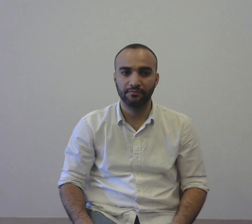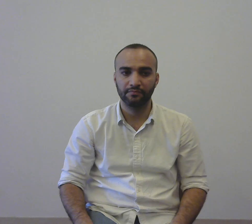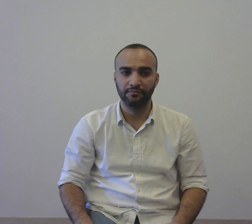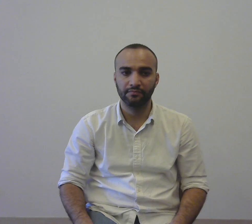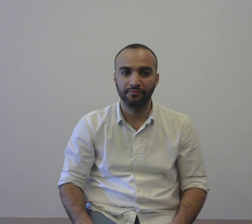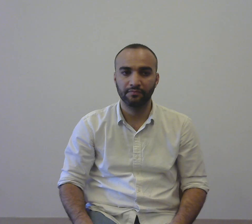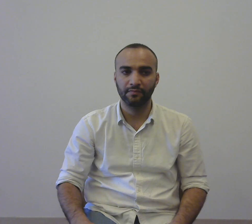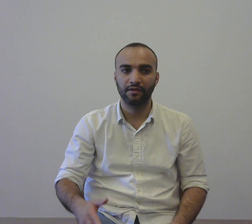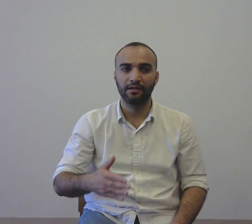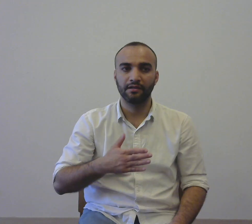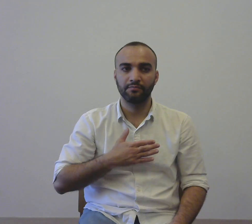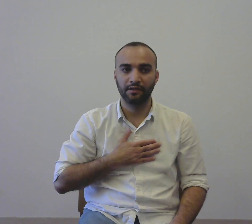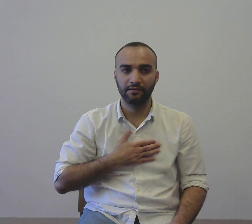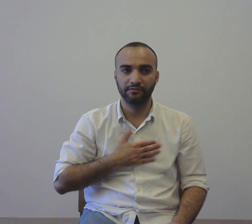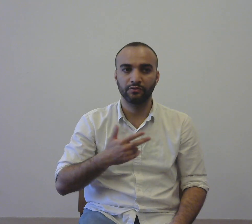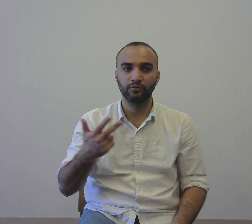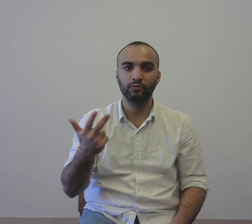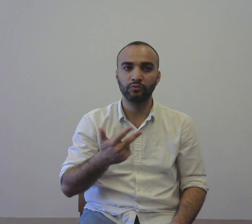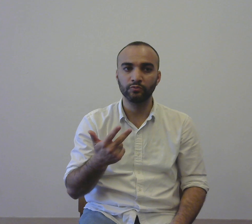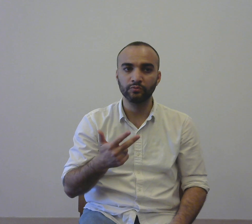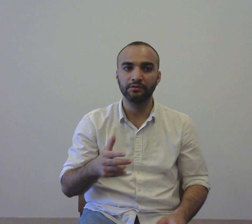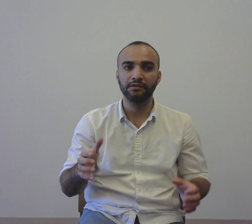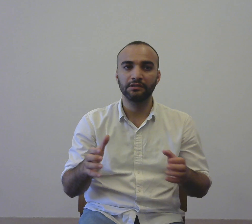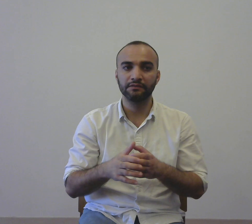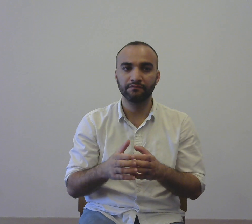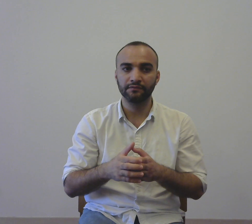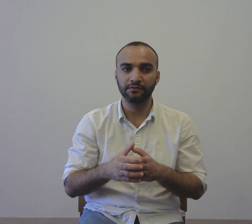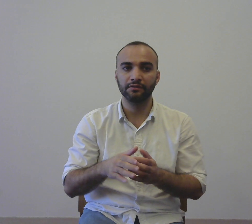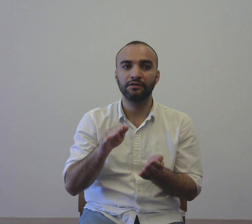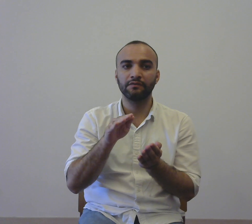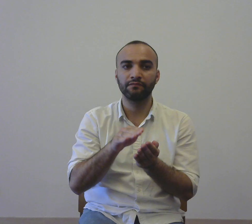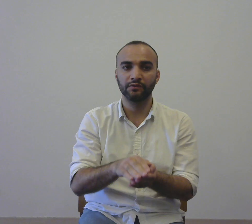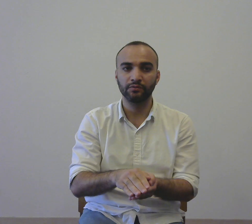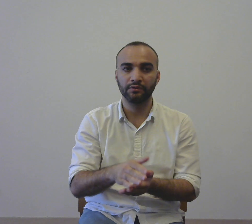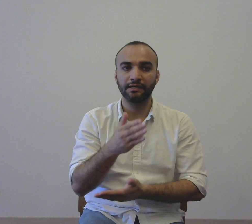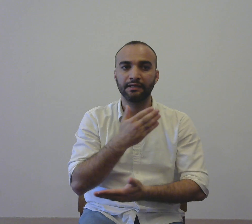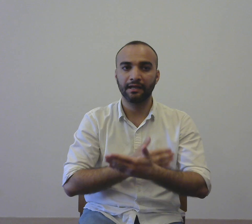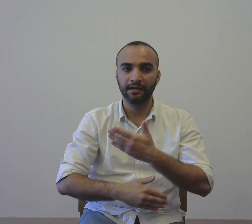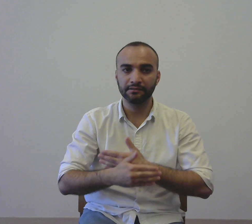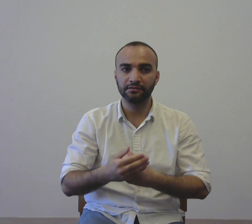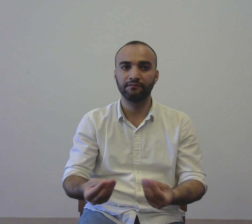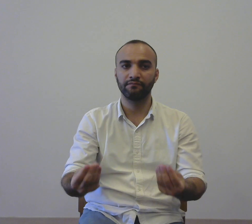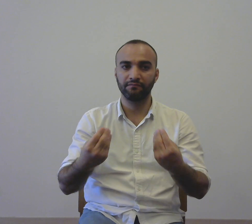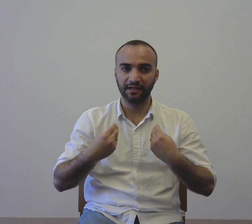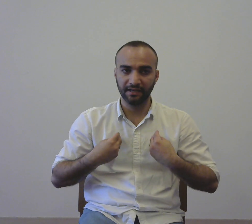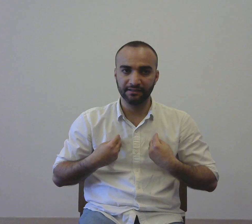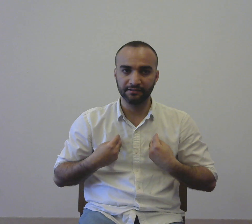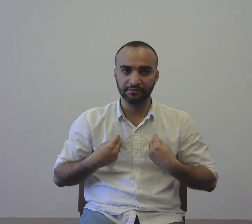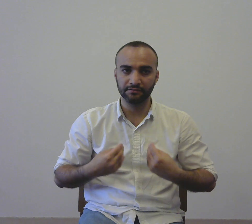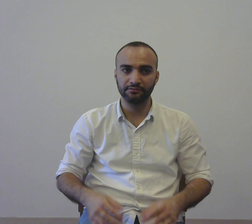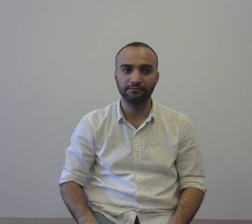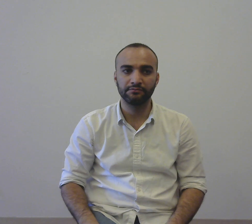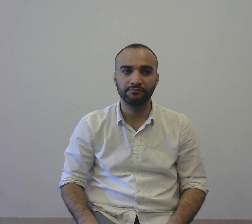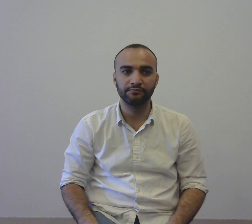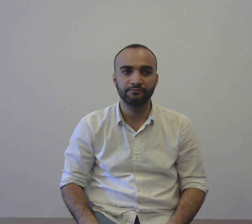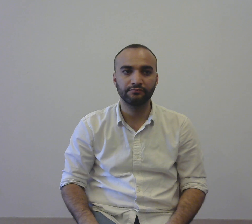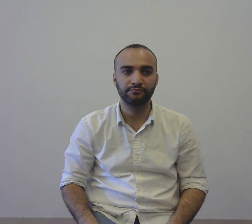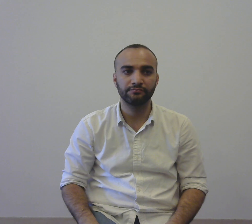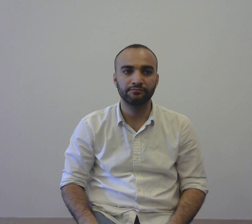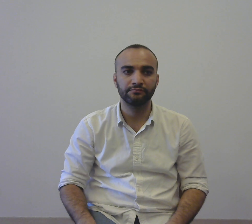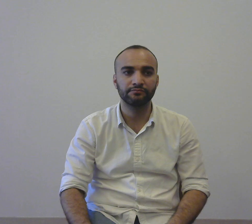Eşitmə aparatını dəyişmək istəyirəm